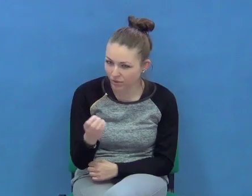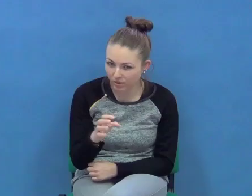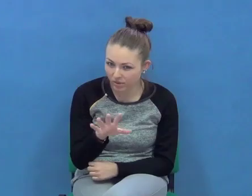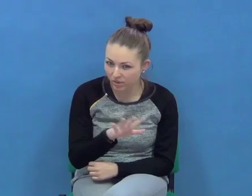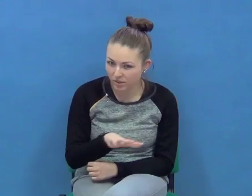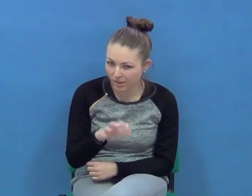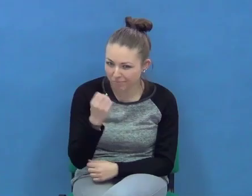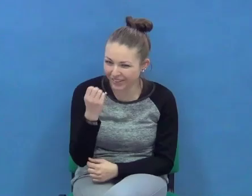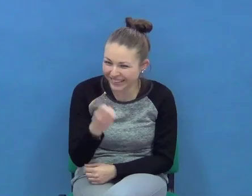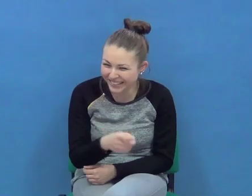Na terenie dworca.